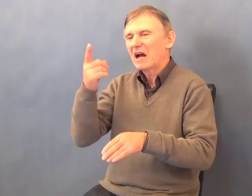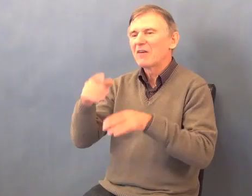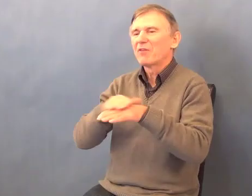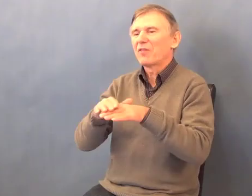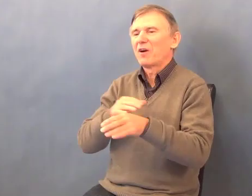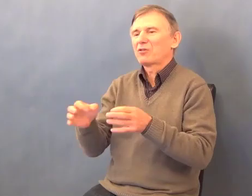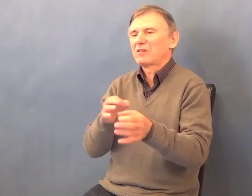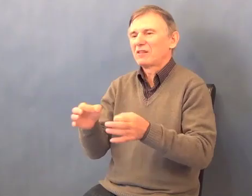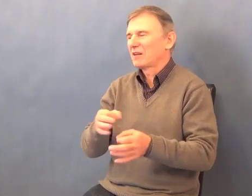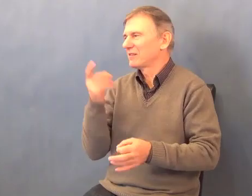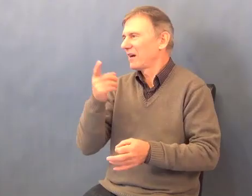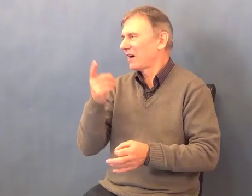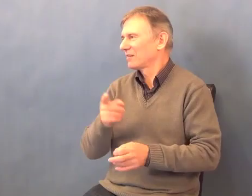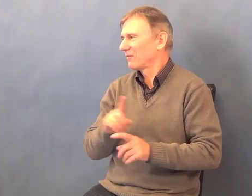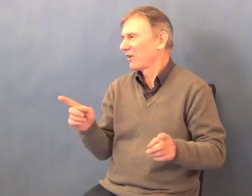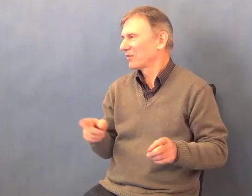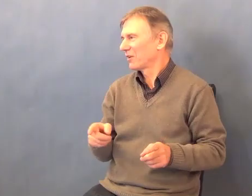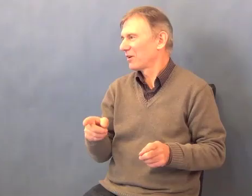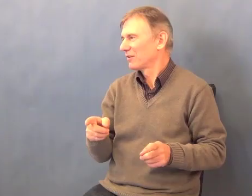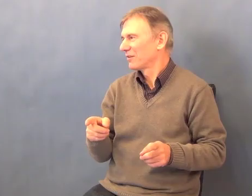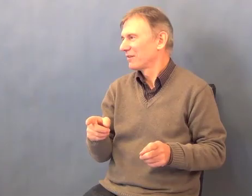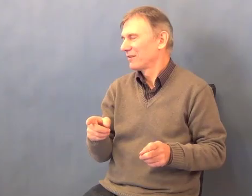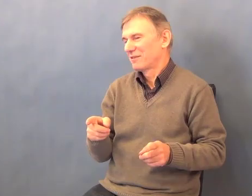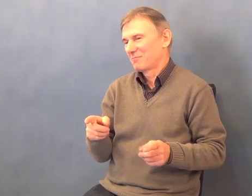Może chodzi o zakaz związany z oszczędzaniem wody.